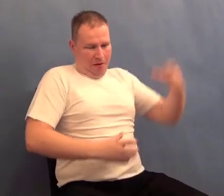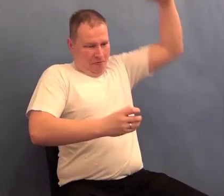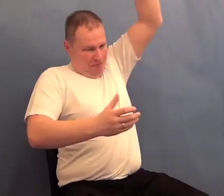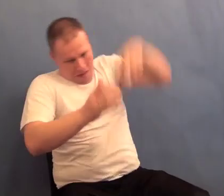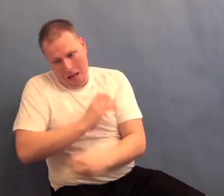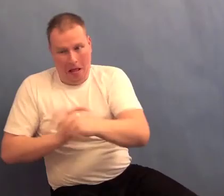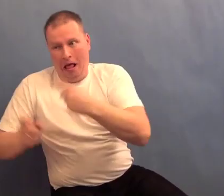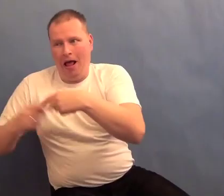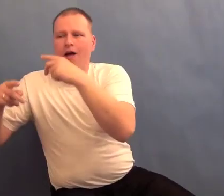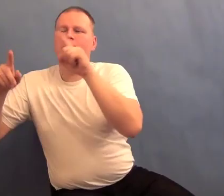Kot spadł i wyturlał się na ulicę.